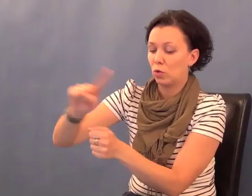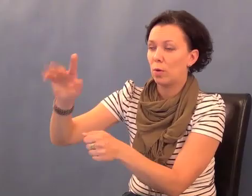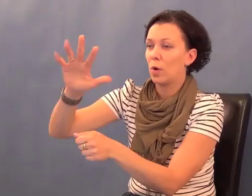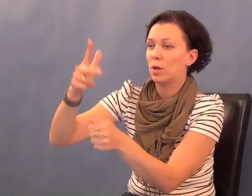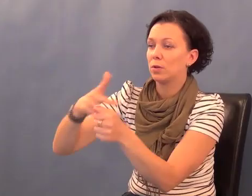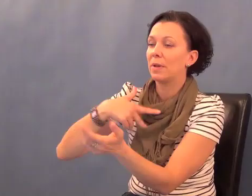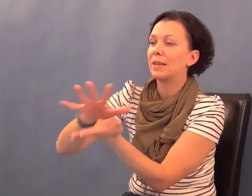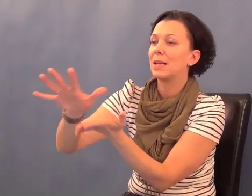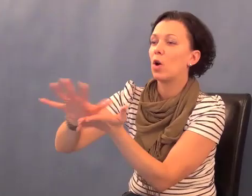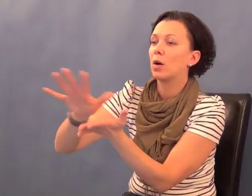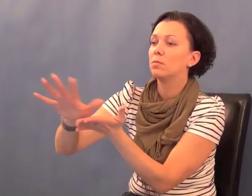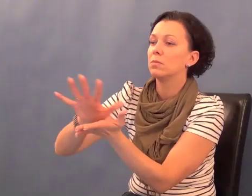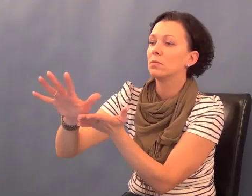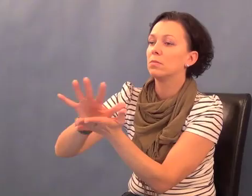Piętnastego.